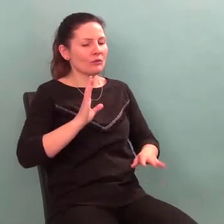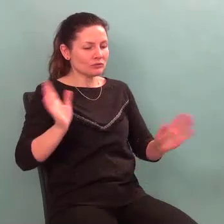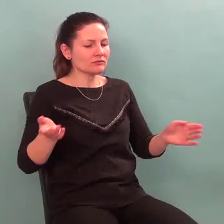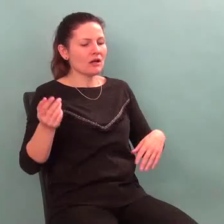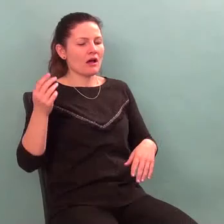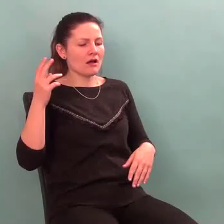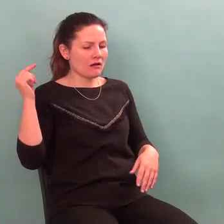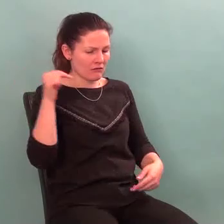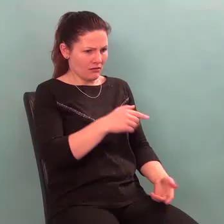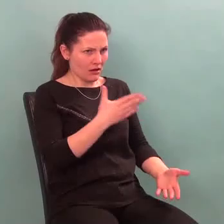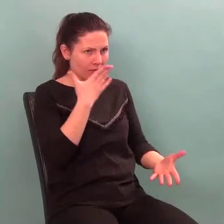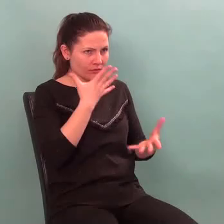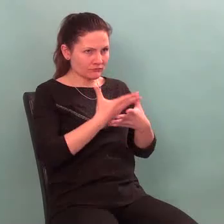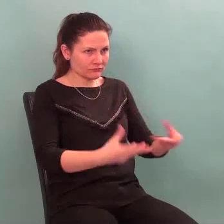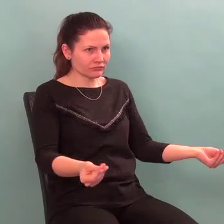Wraca i widzi, że miska zniknęła!